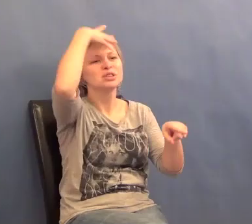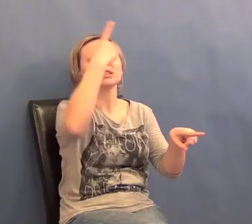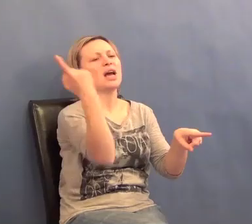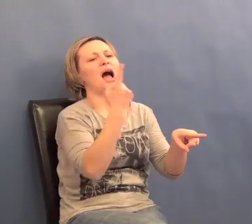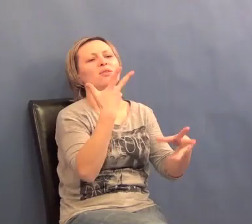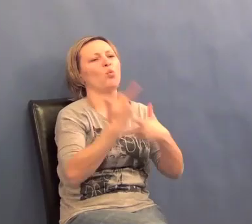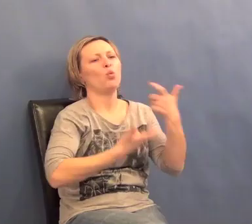A tu jest zakaz i nie należy tego robić.